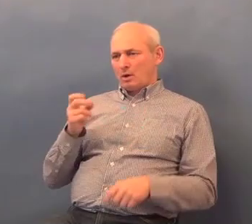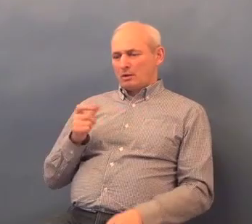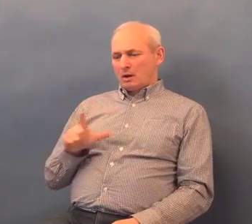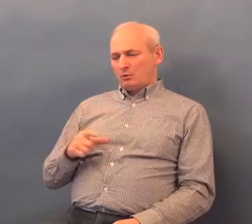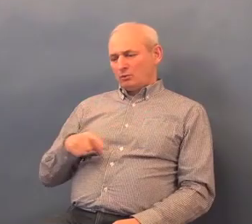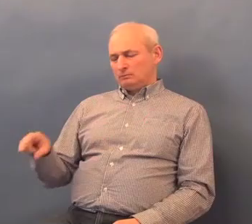Kanał.